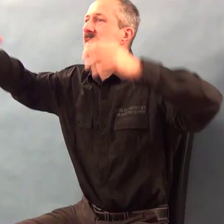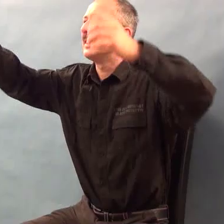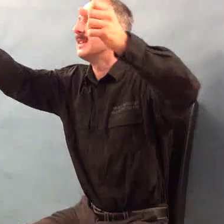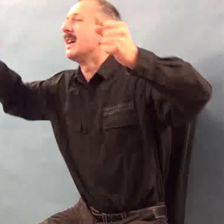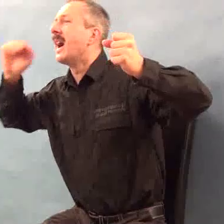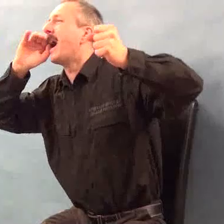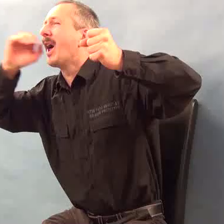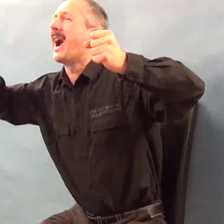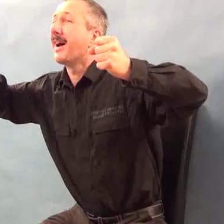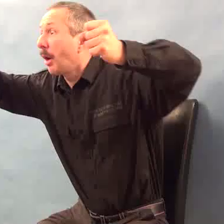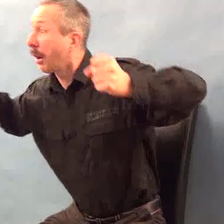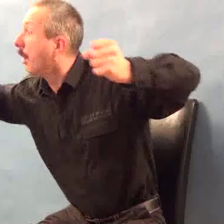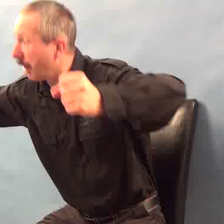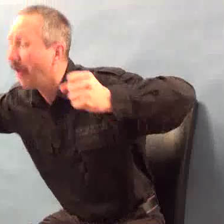Gałęzie zaczęły się ruszać, chłopiec był zaskoczony.